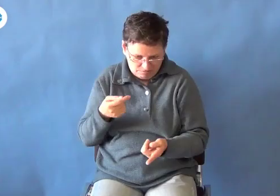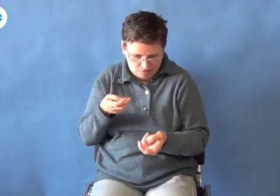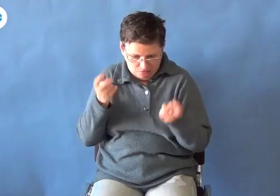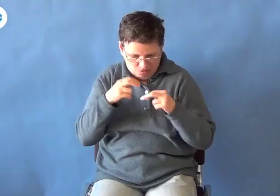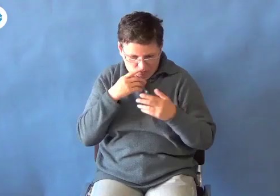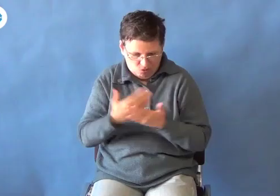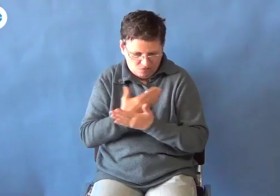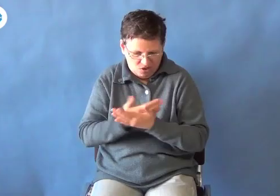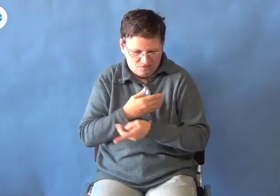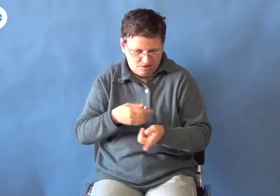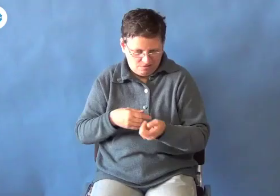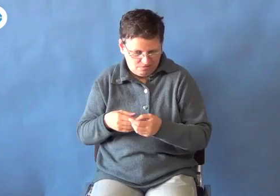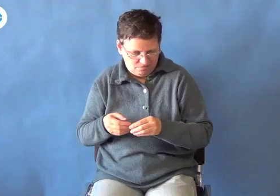Ciągle wymyślają nowe.